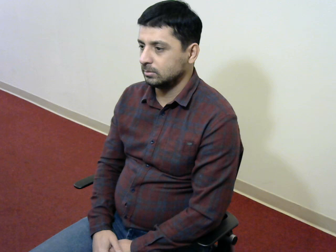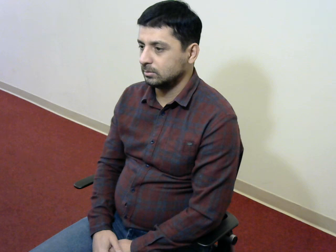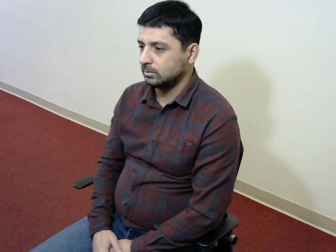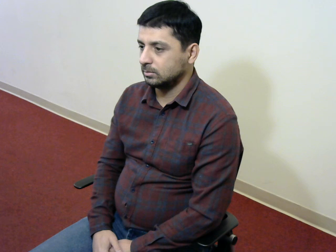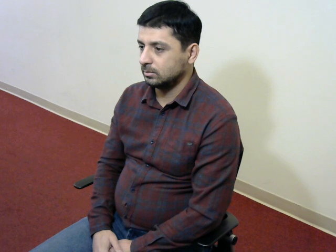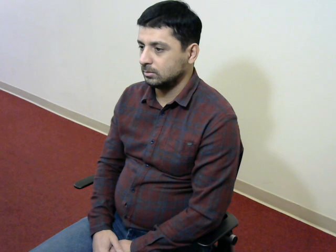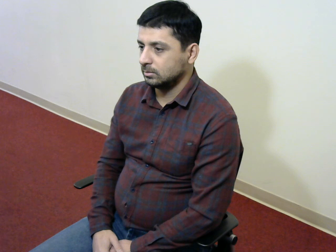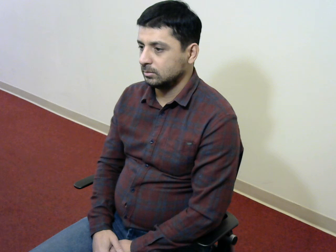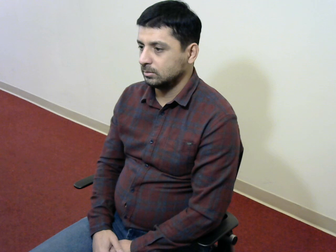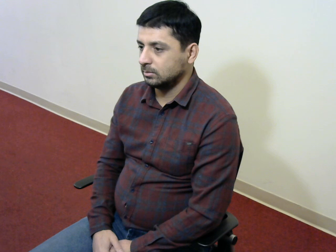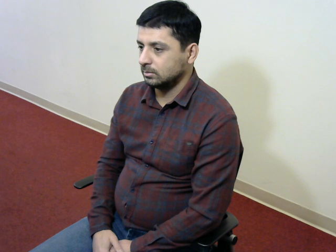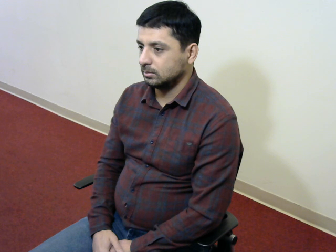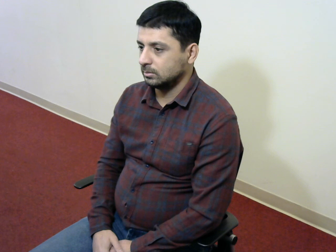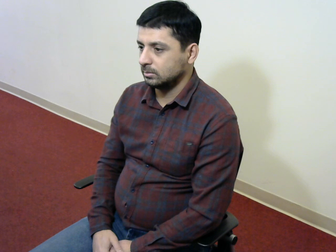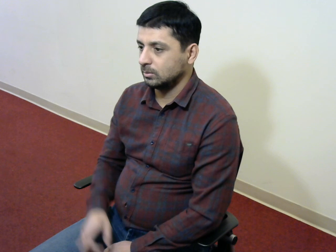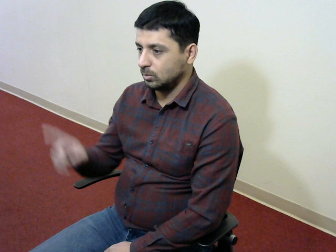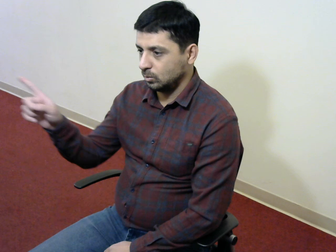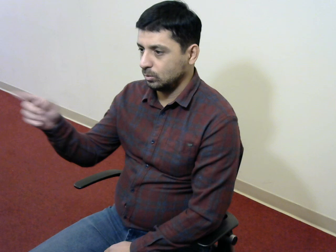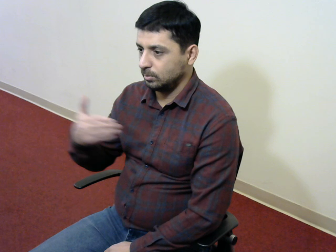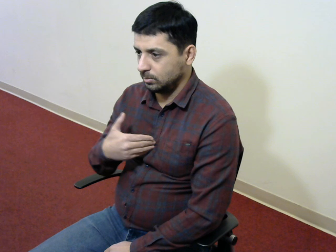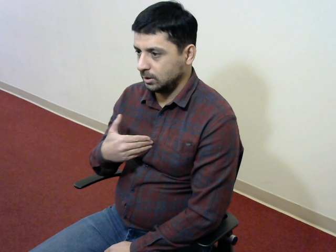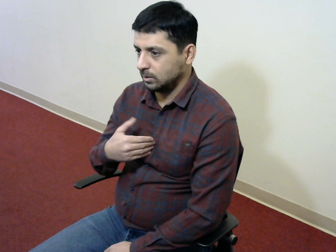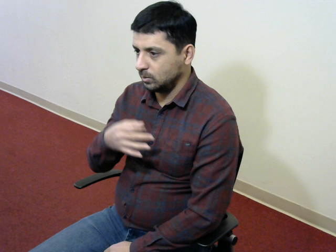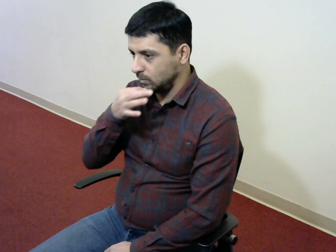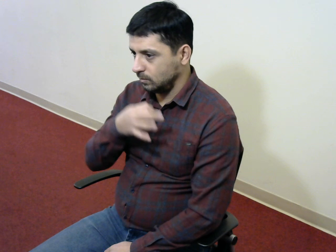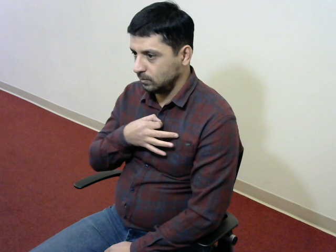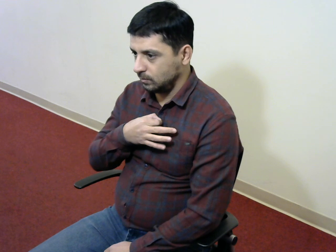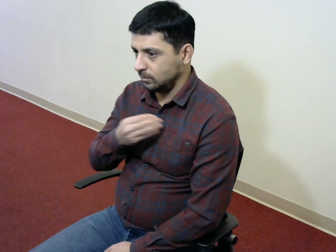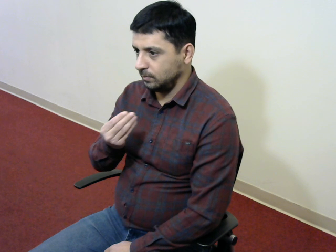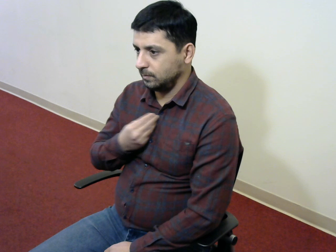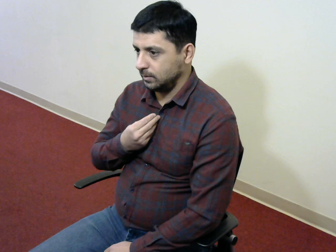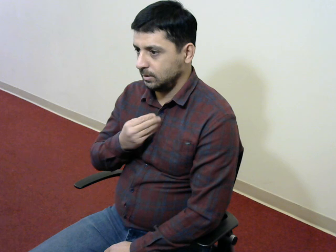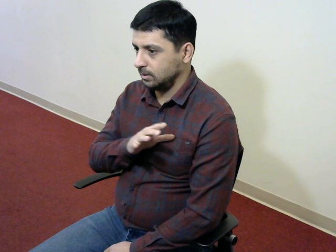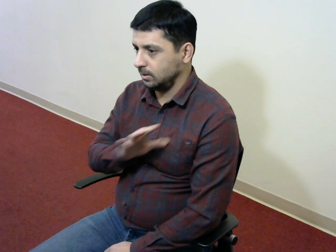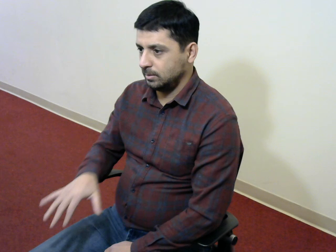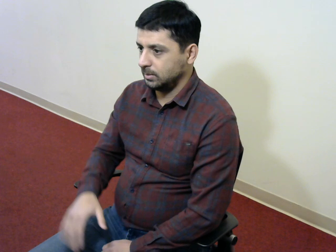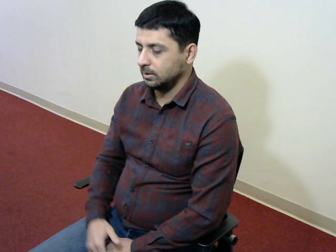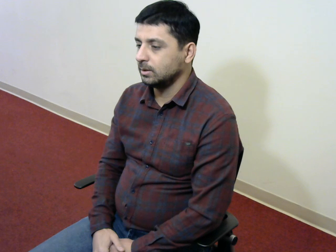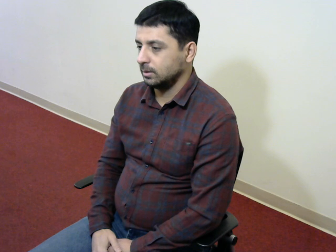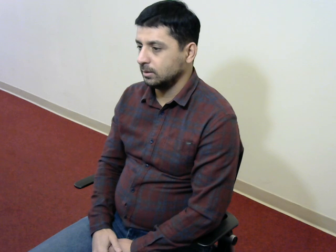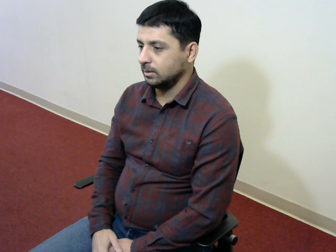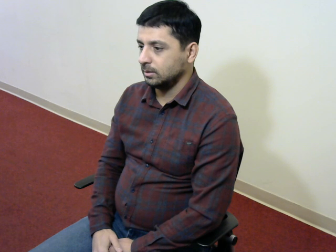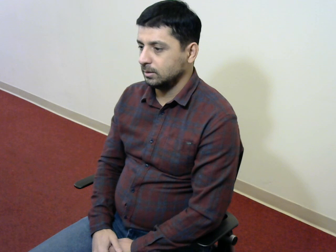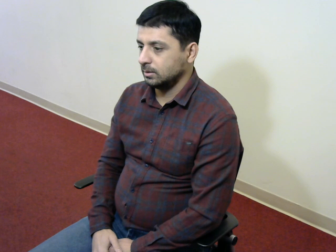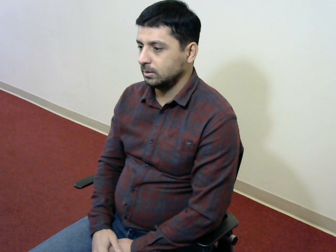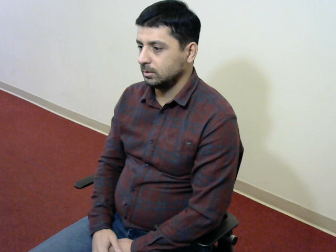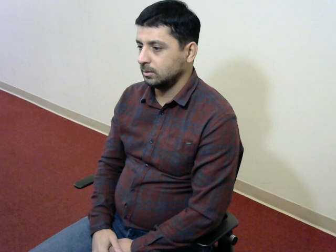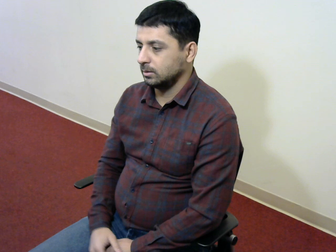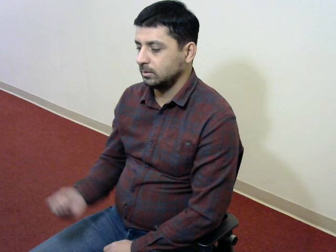O mənə cavab verməyib